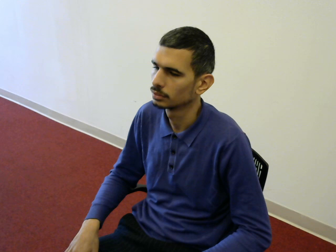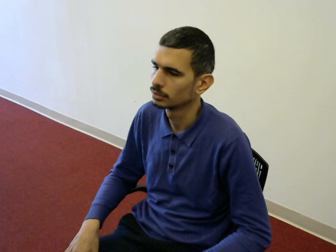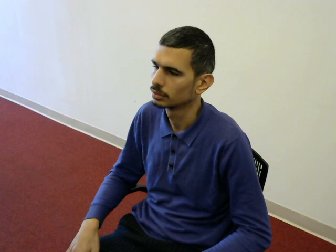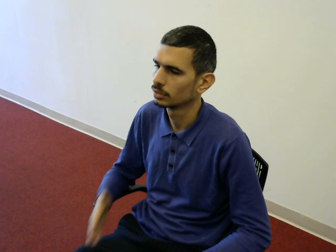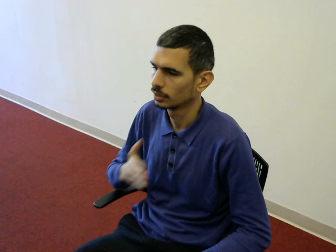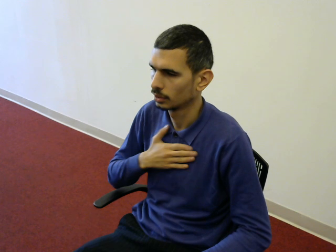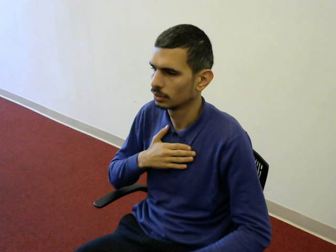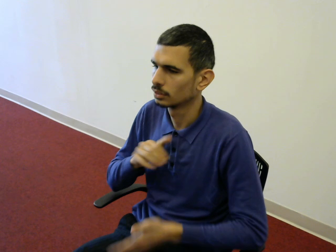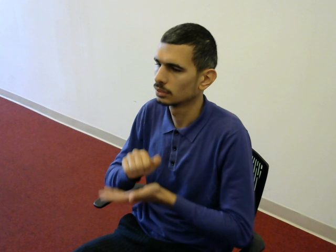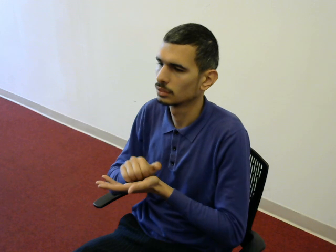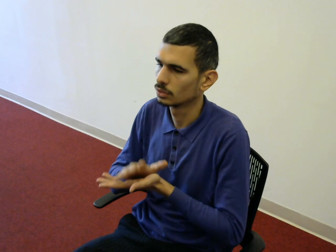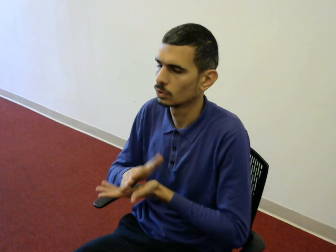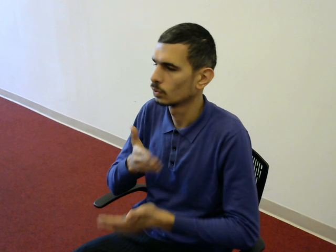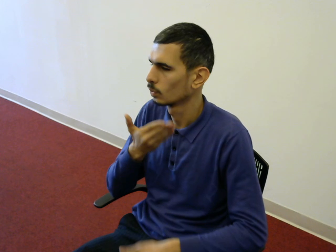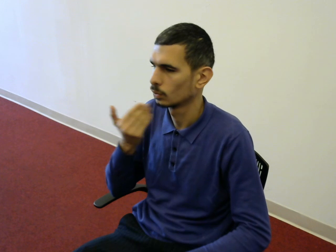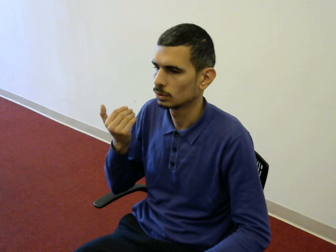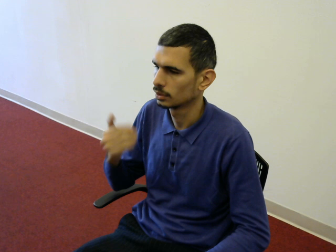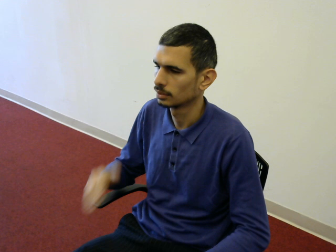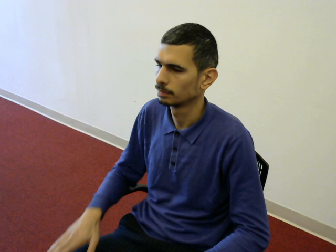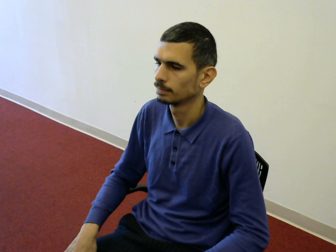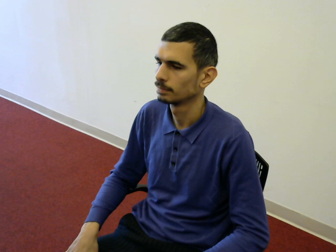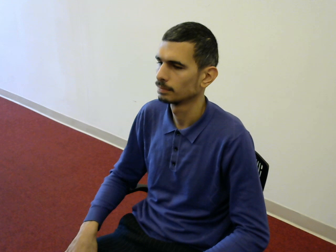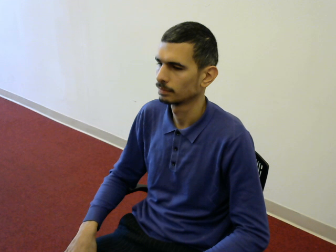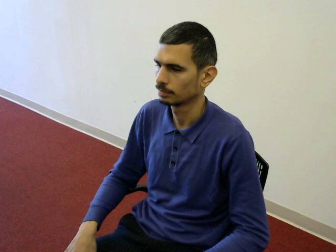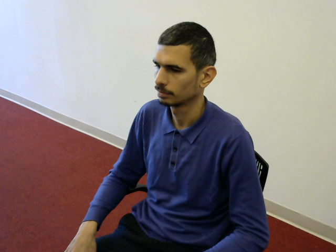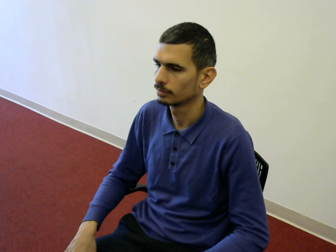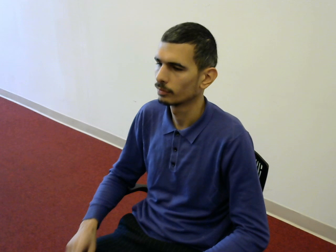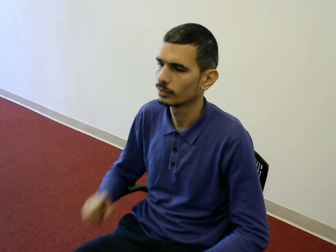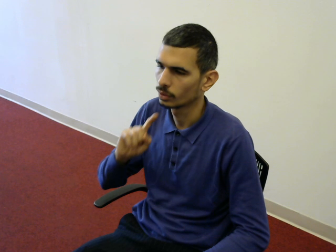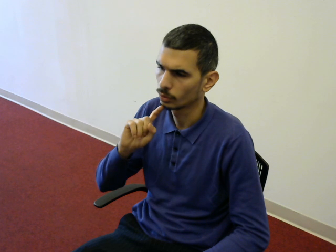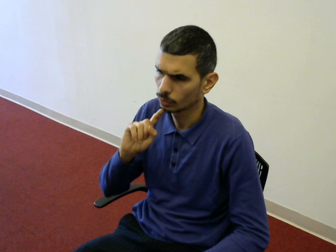Mənim ləqəbim yoxdur